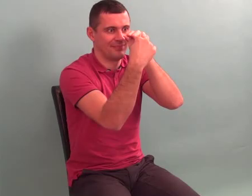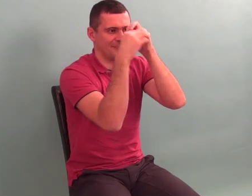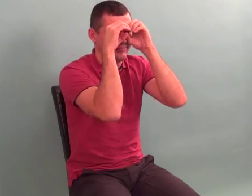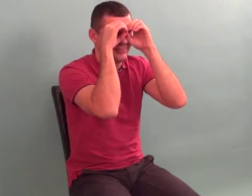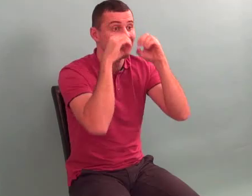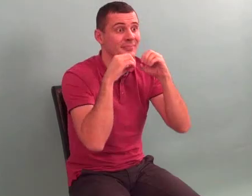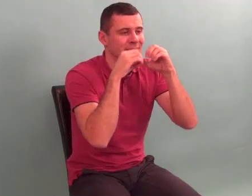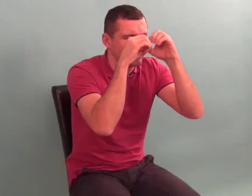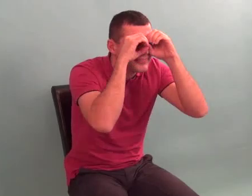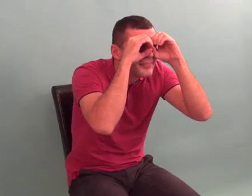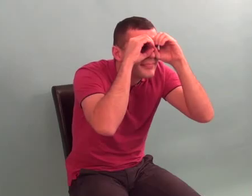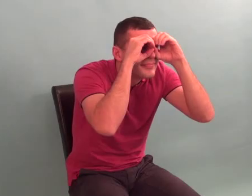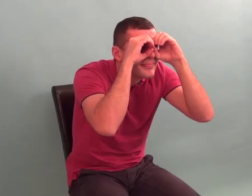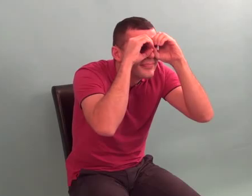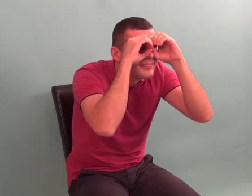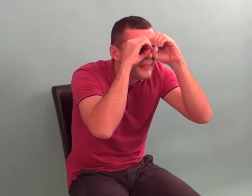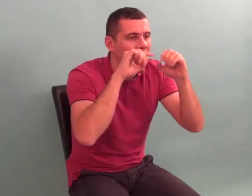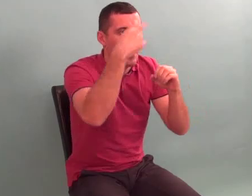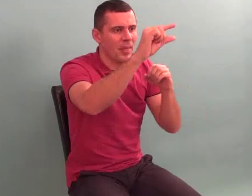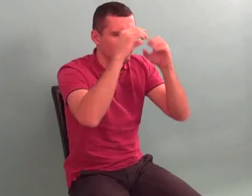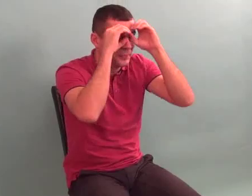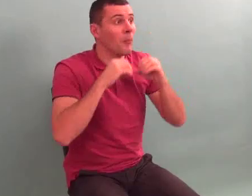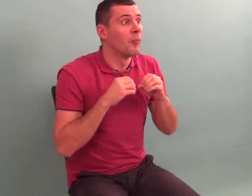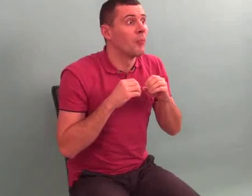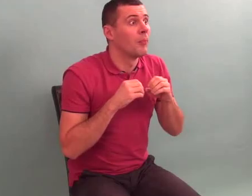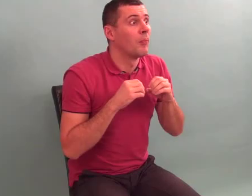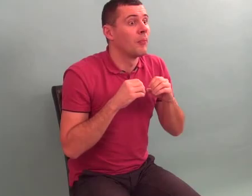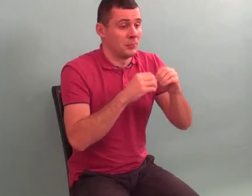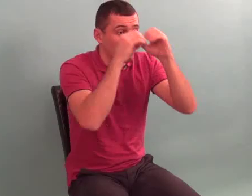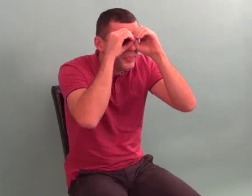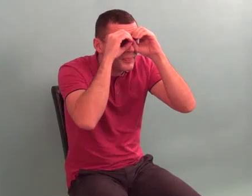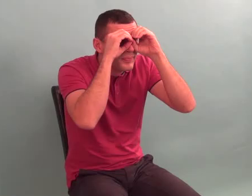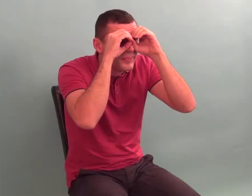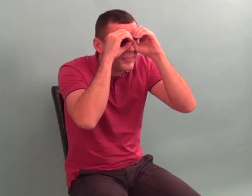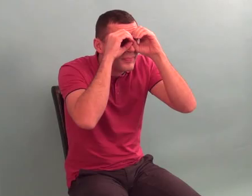Patrzą obaj przez lornetki.